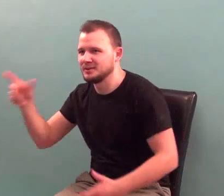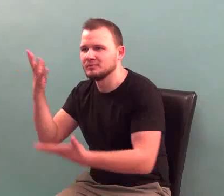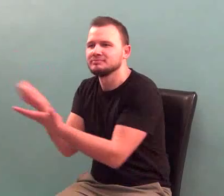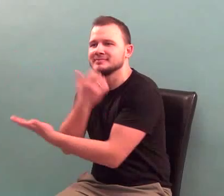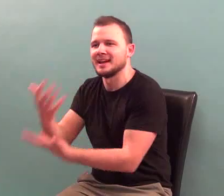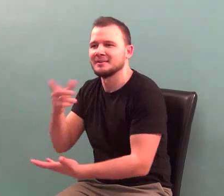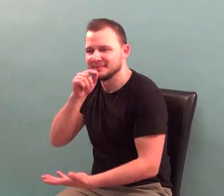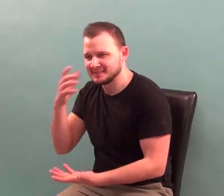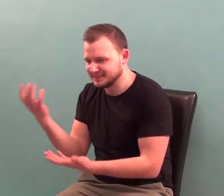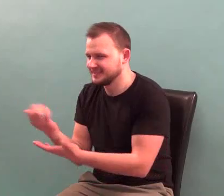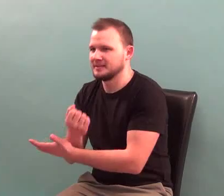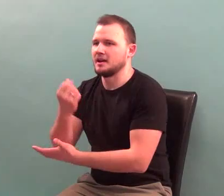Kot chciał wziąć ptaszka.